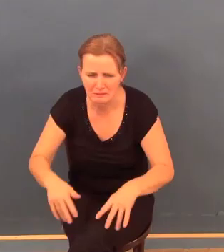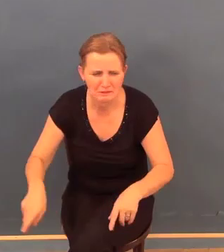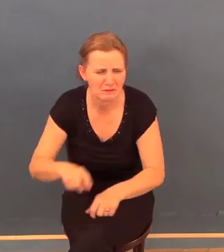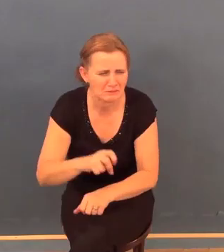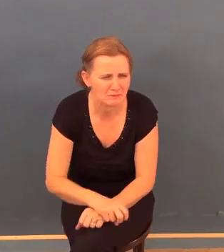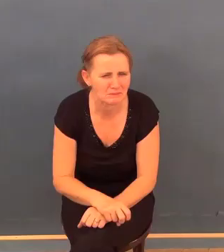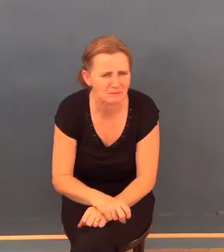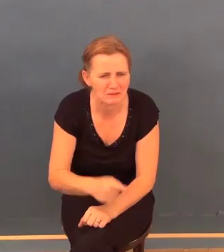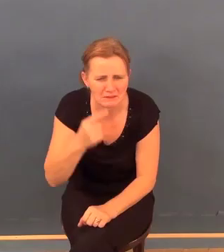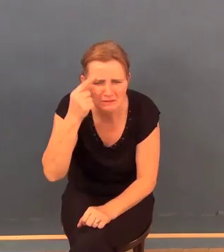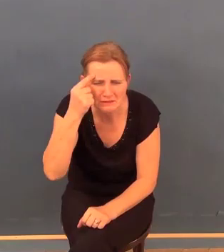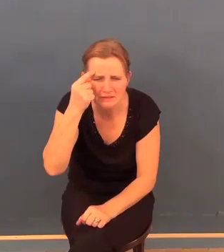Siedzi i zastanawia się.